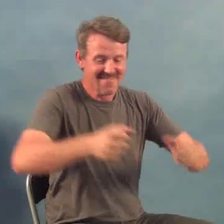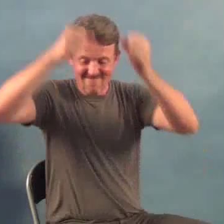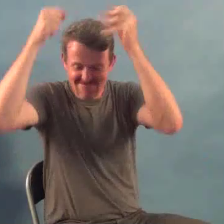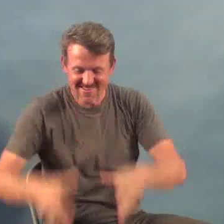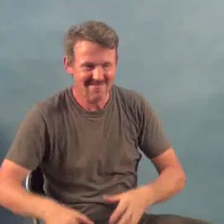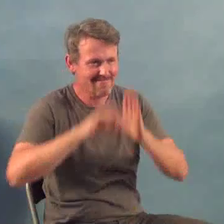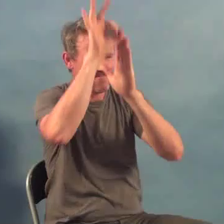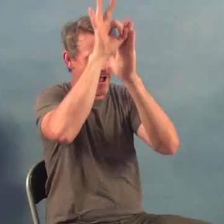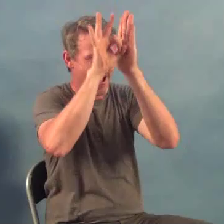Kula leci w dół.